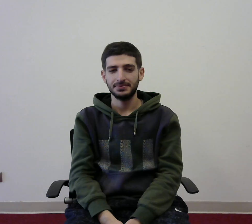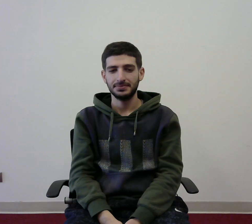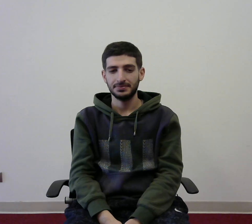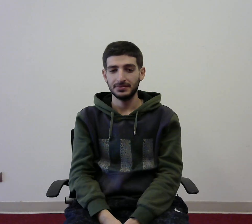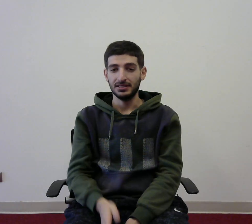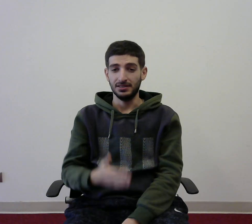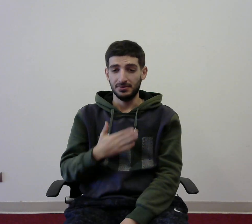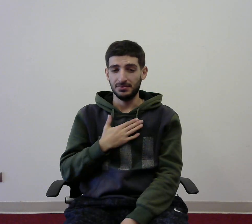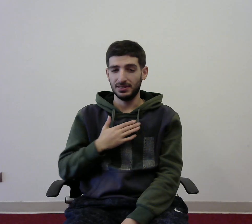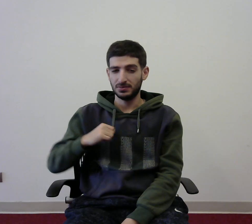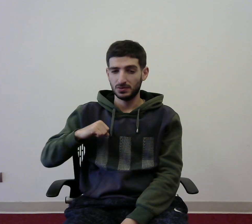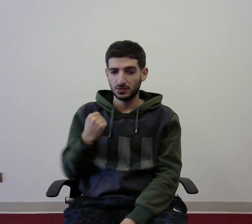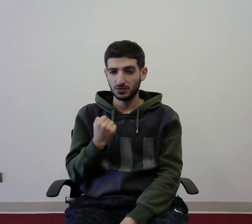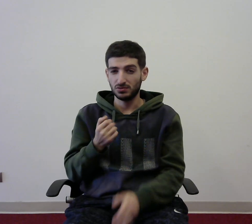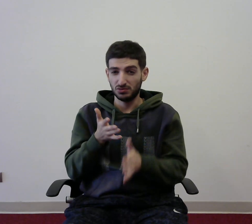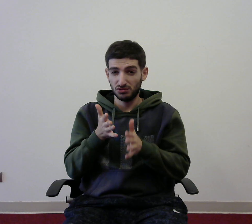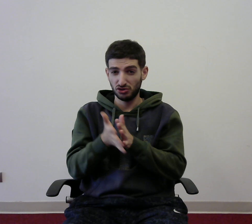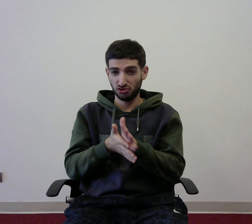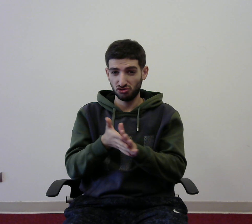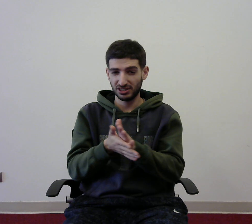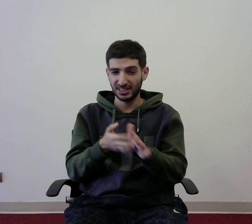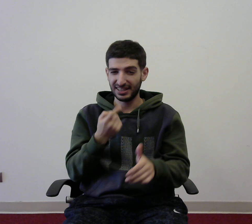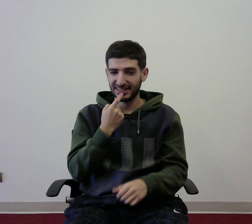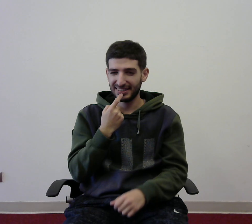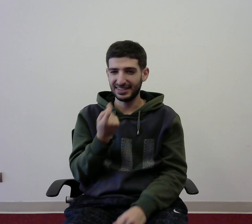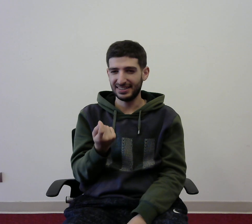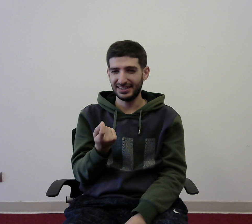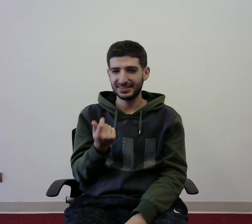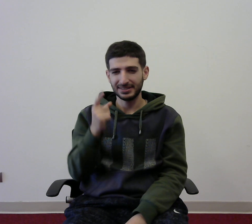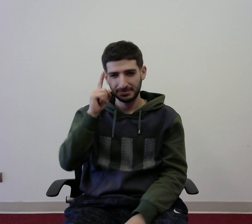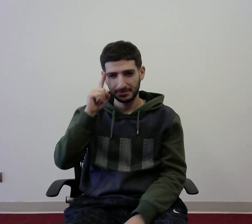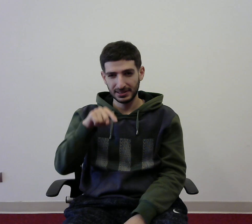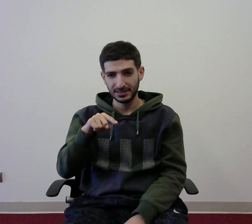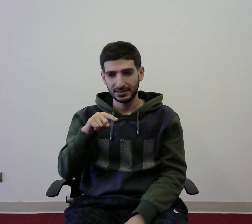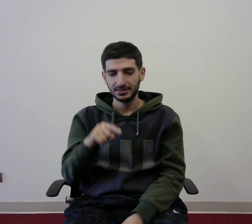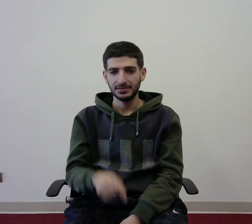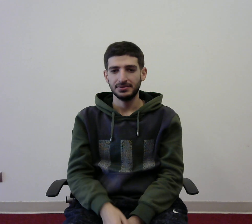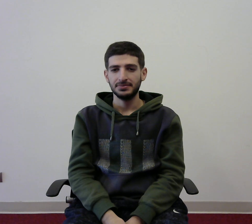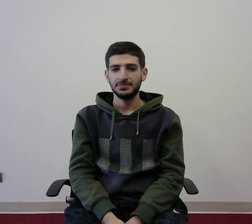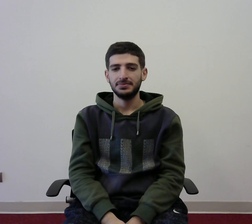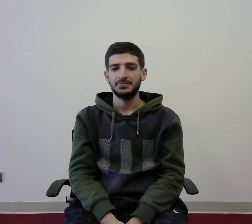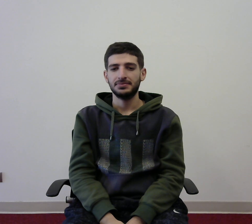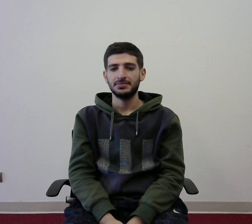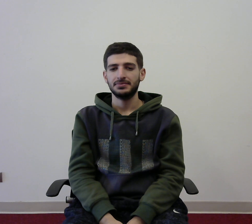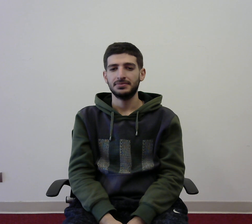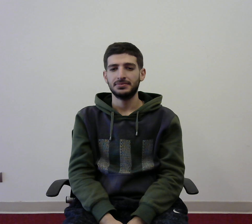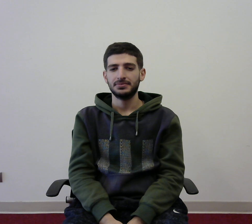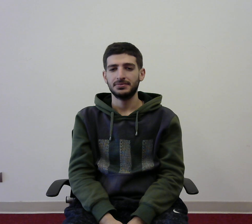Mənim dostum jest dilini azca bilir